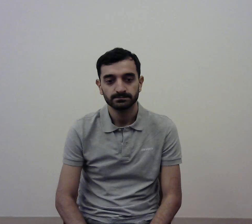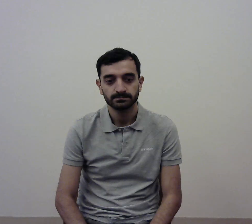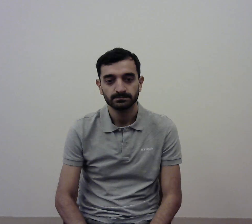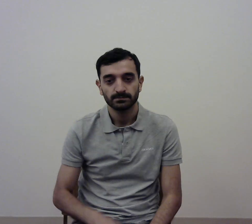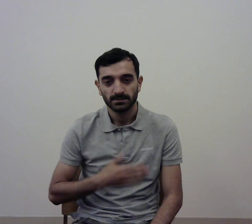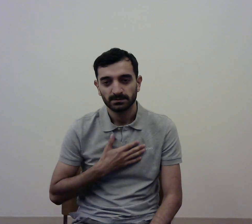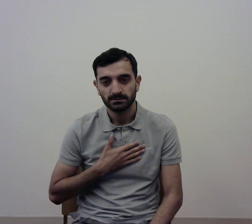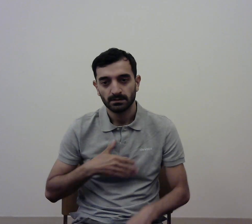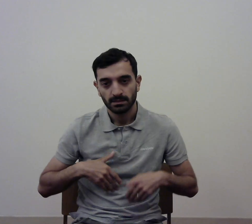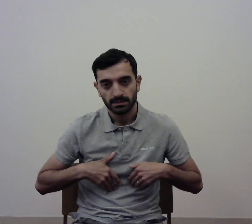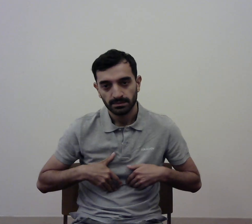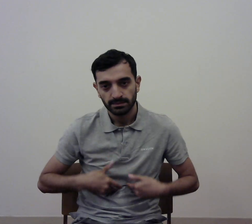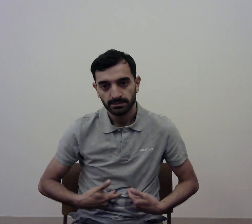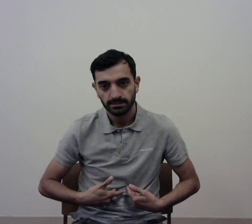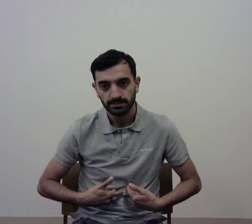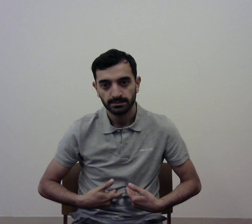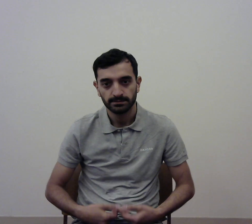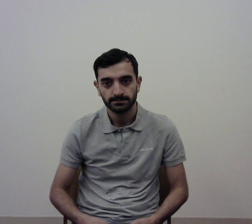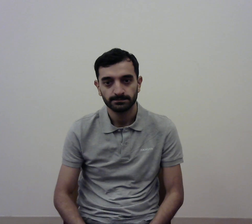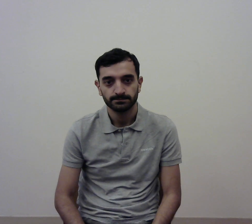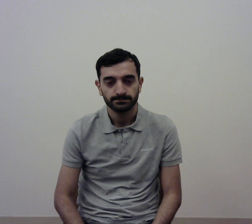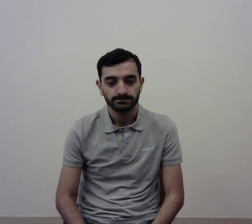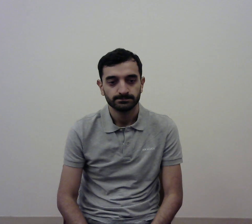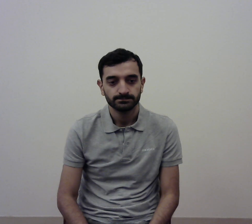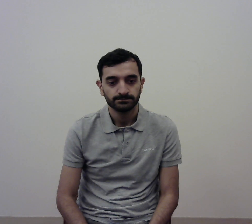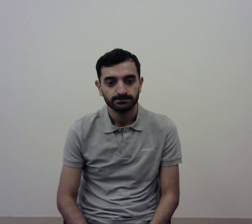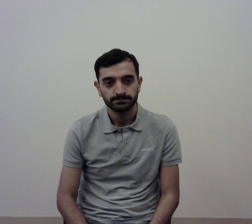Mən acam